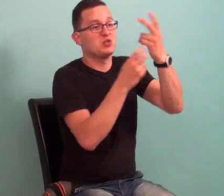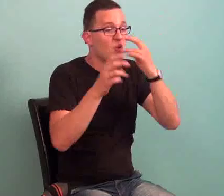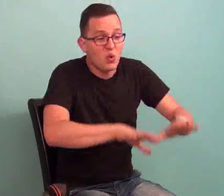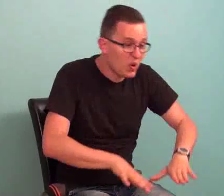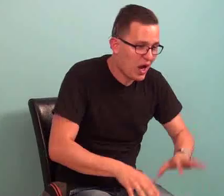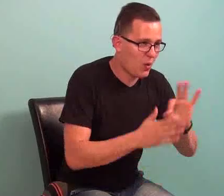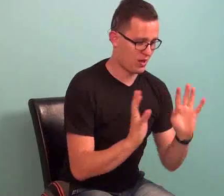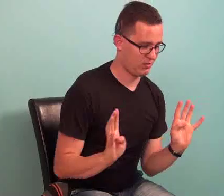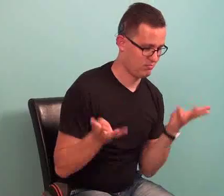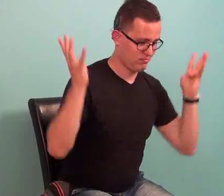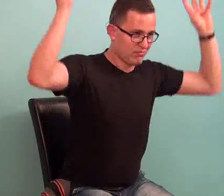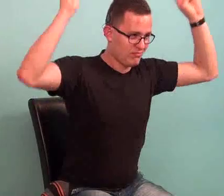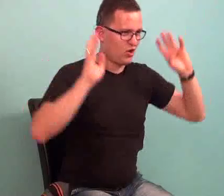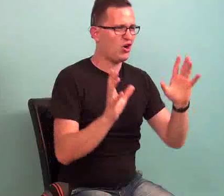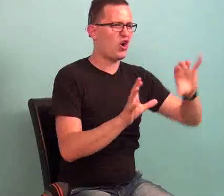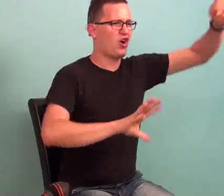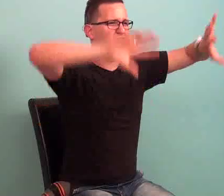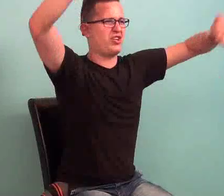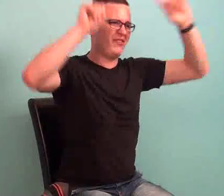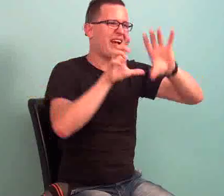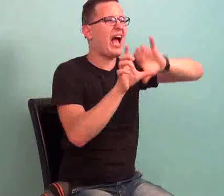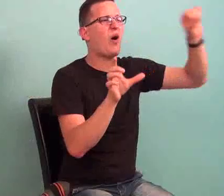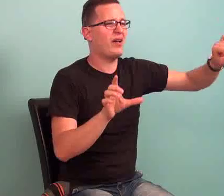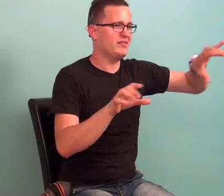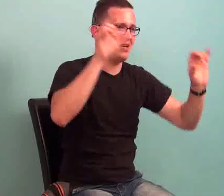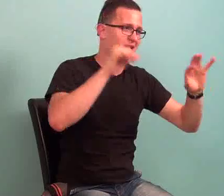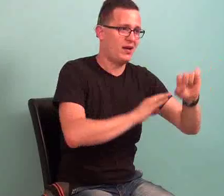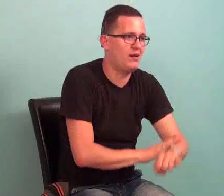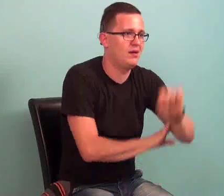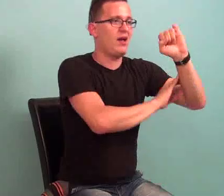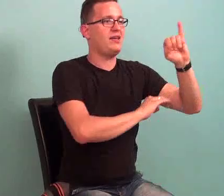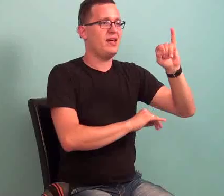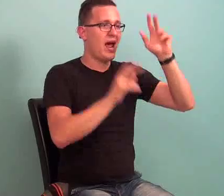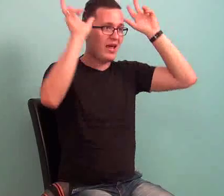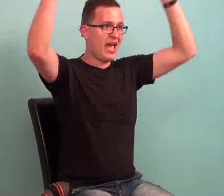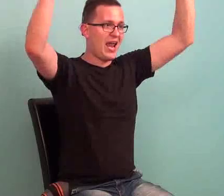Zza kamienia wystawały jakieś gałęzie, a to były rogi jelenia.